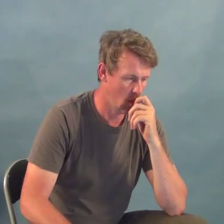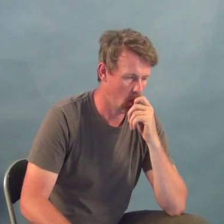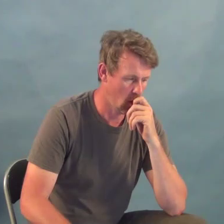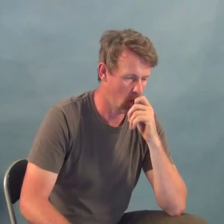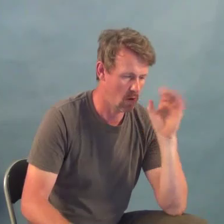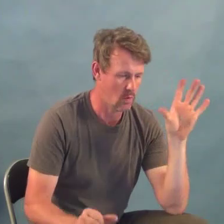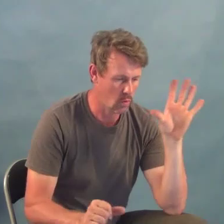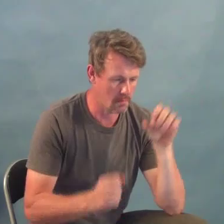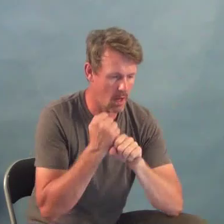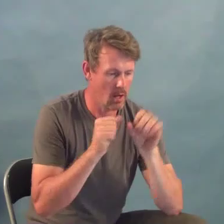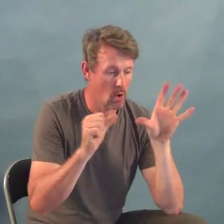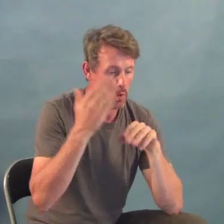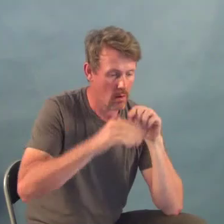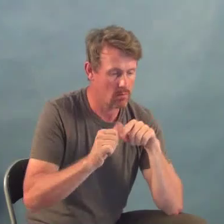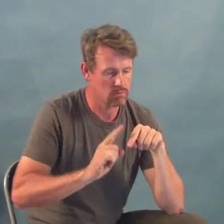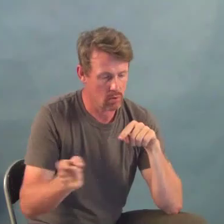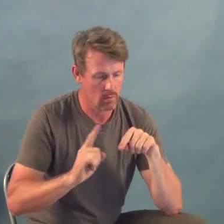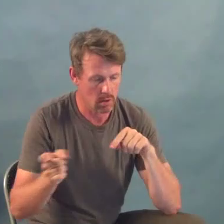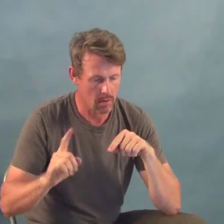O szóstej, pracę kończę o szóstej, potem mam wolne.